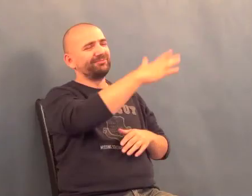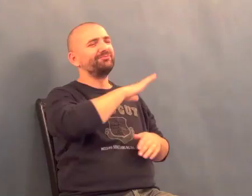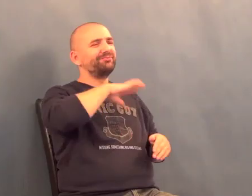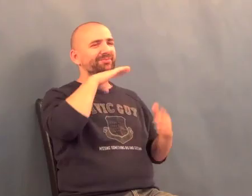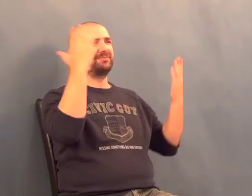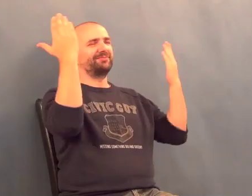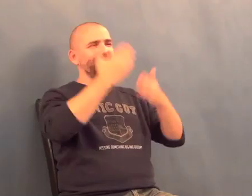I już jest dosyć, nadchodzi wieczór.